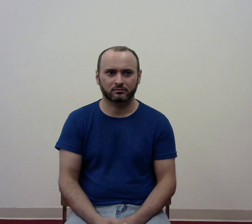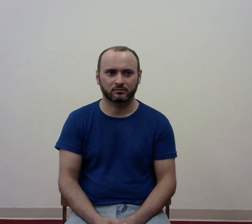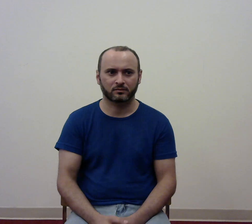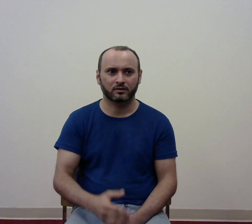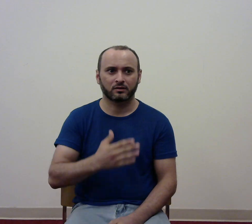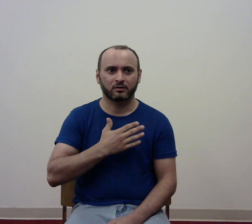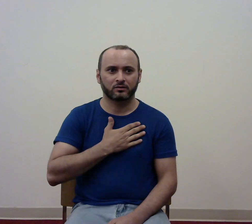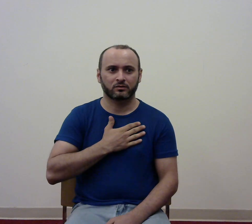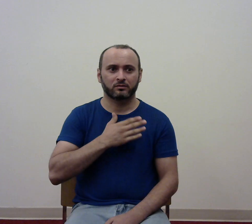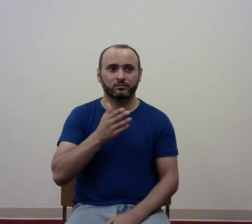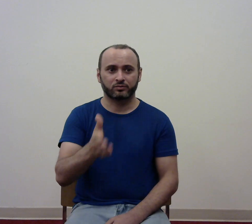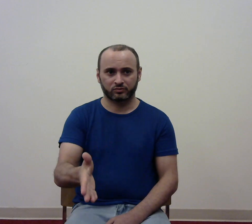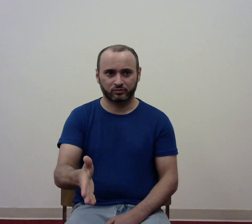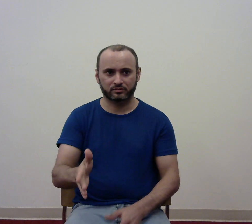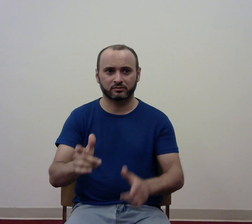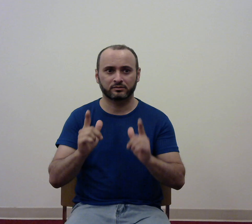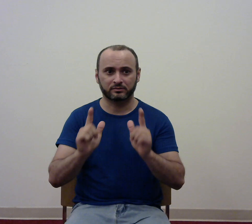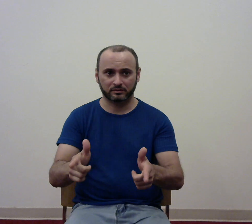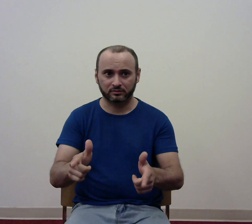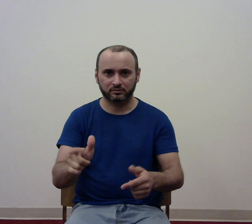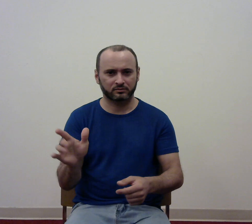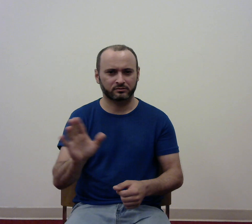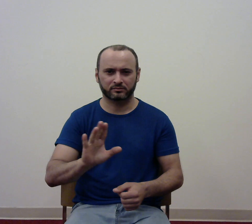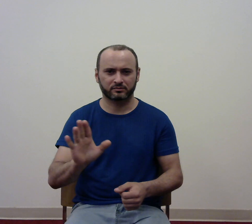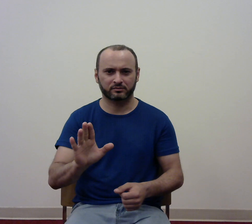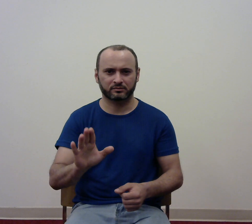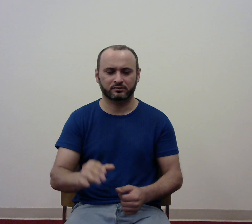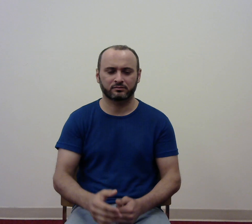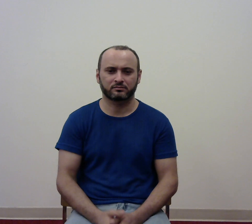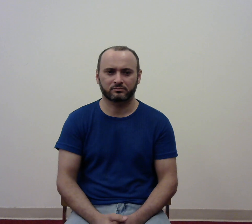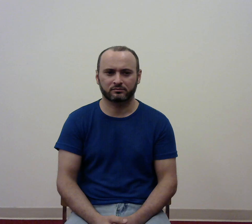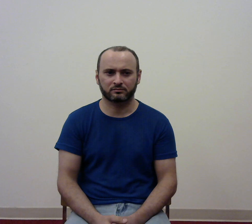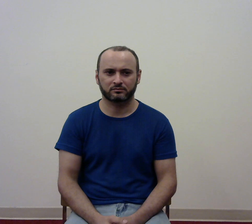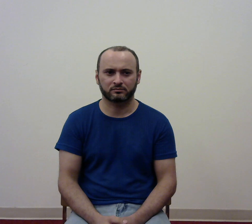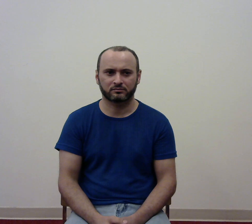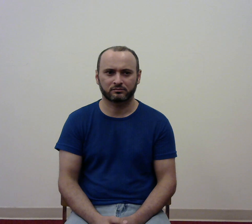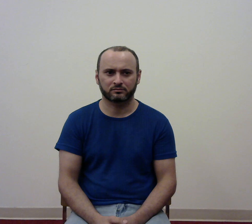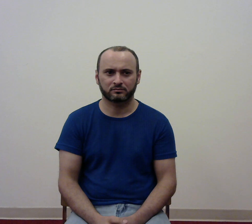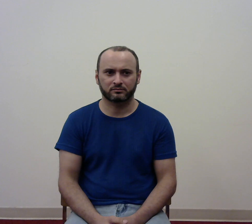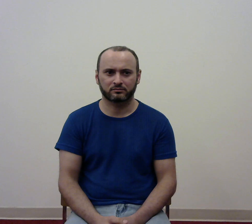Mən bununla razı deyiləm